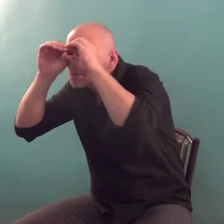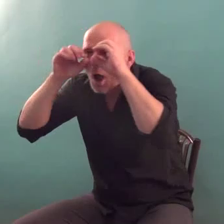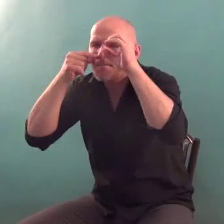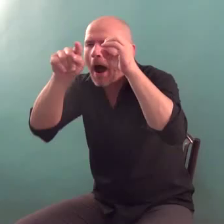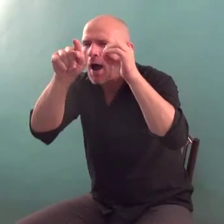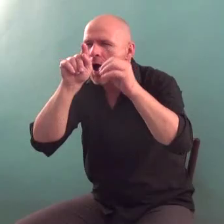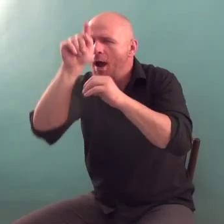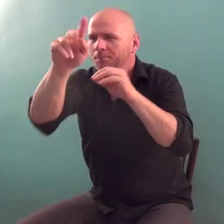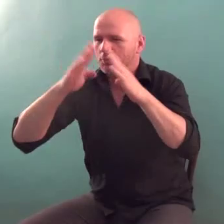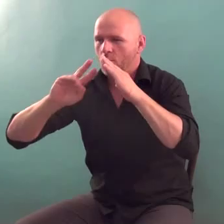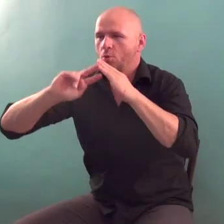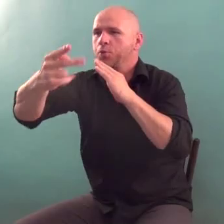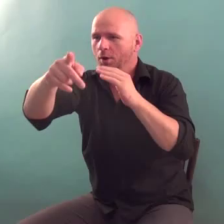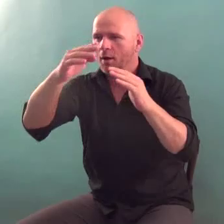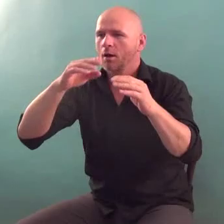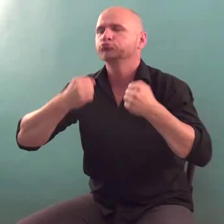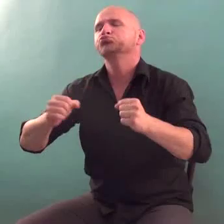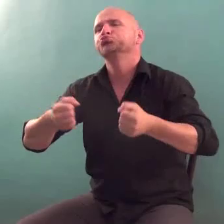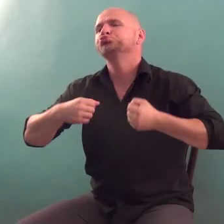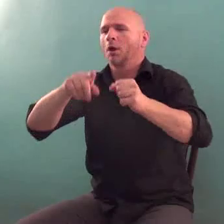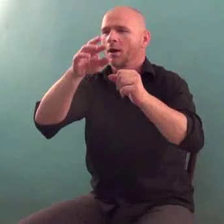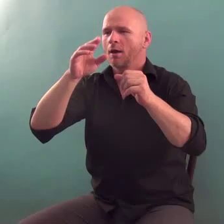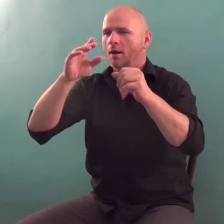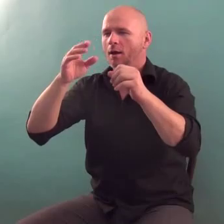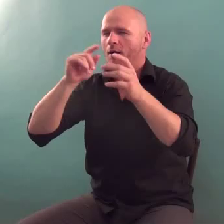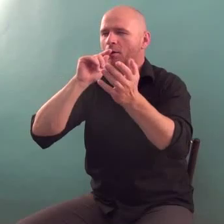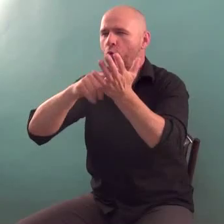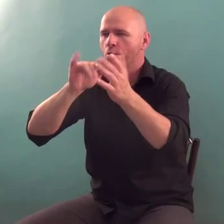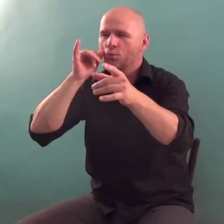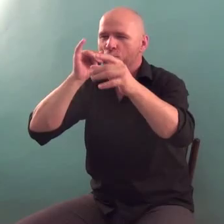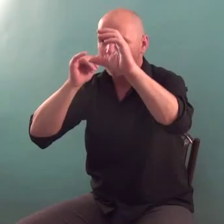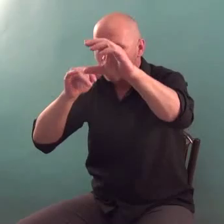Zauważył w domu na przeciwko żółtego kurczaka huśtającego się na huśtawce.